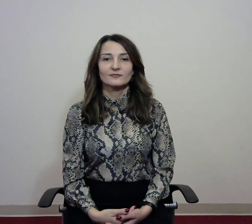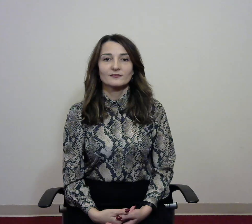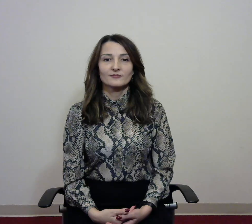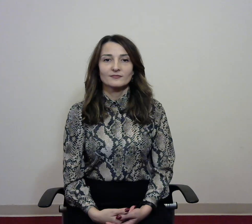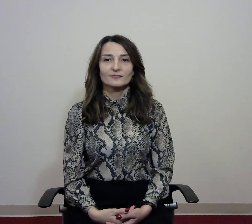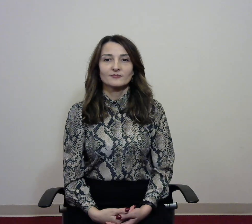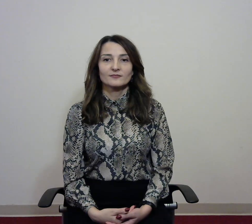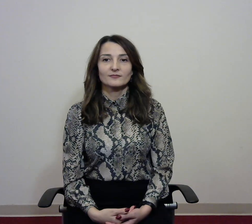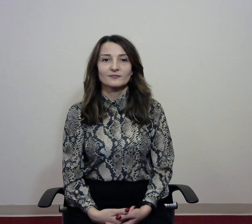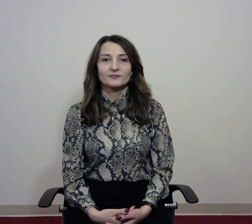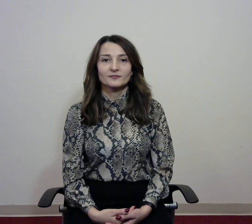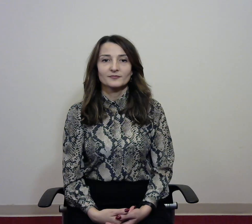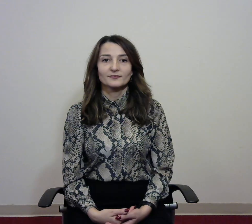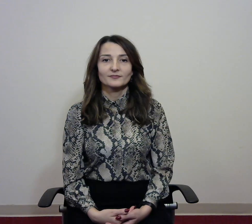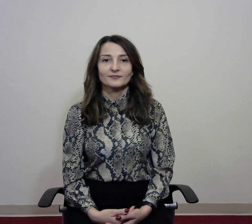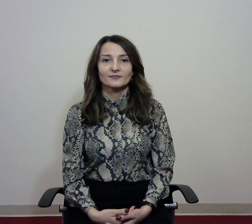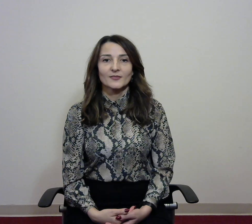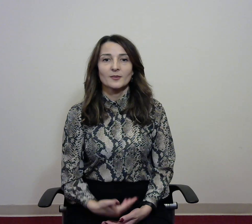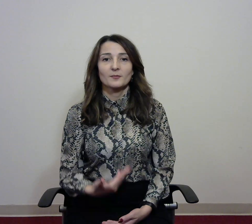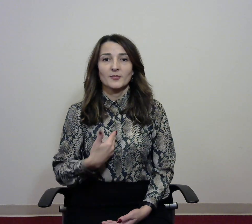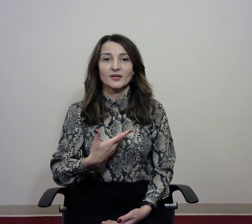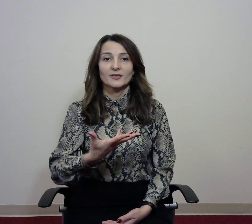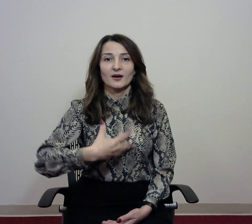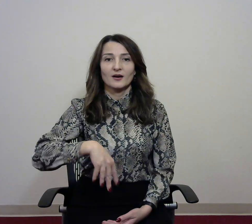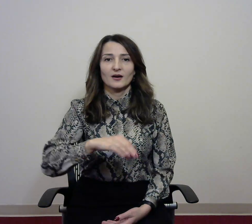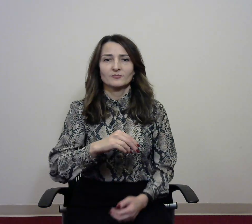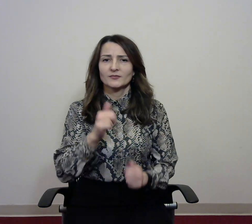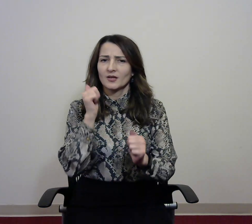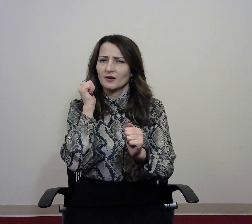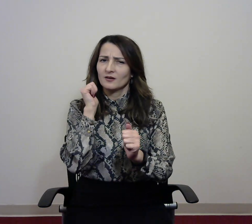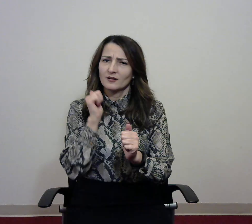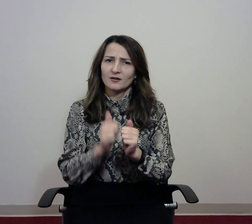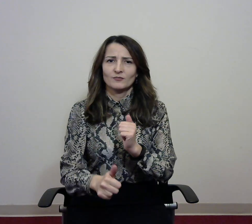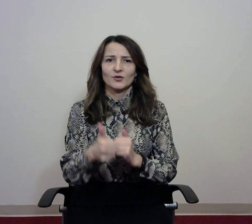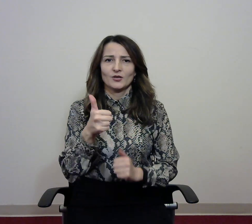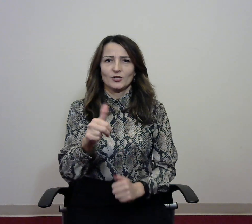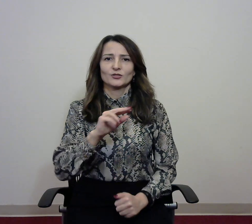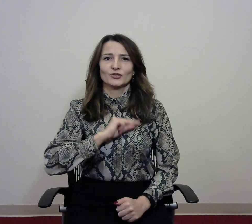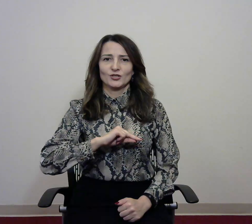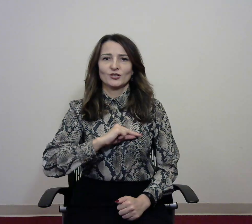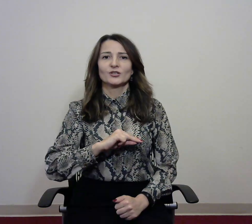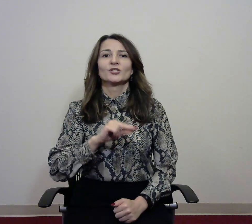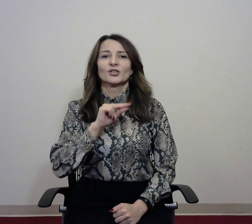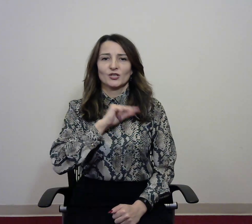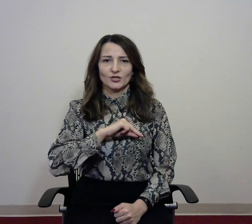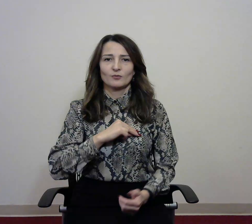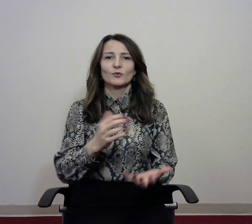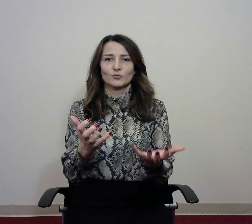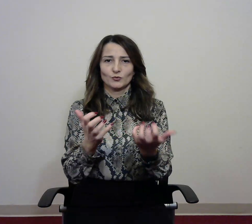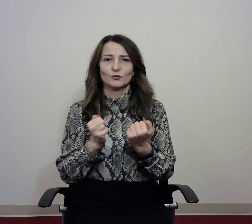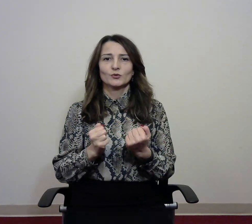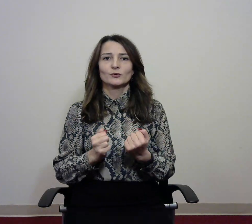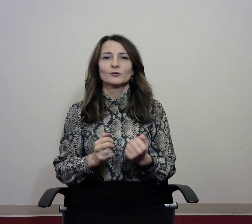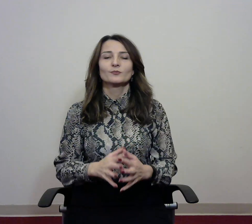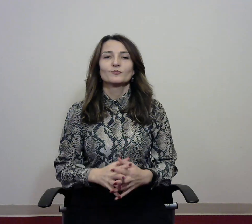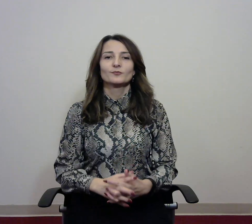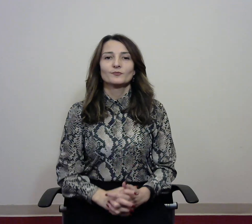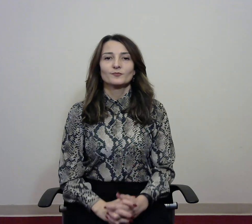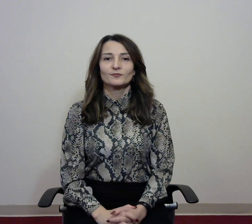Biz həmişə yaxşı işçiləri işə götürürük